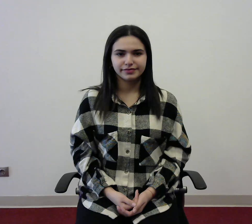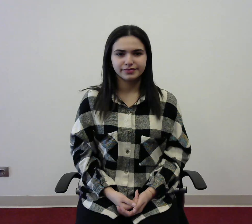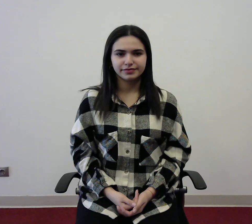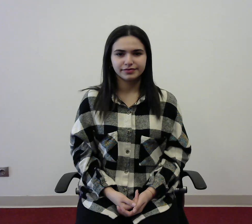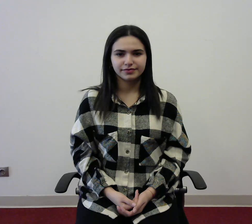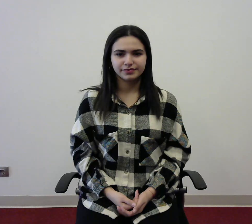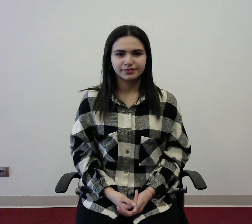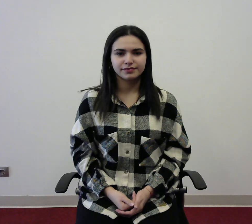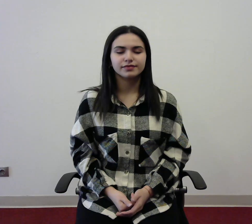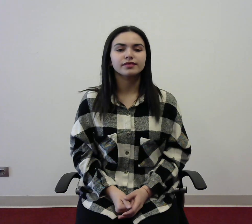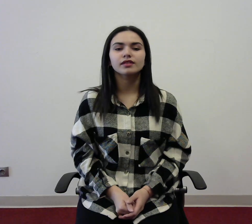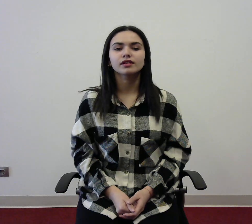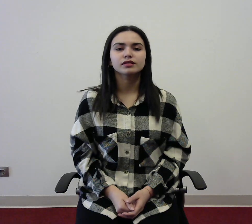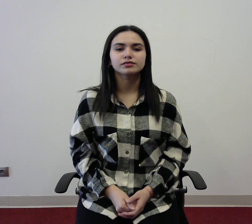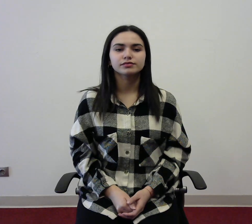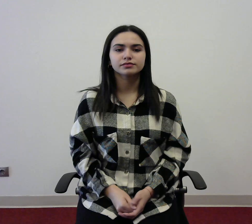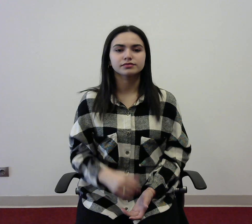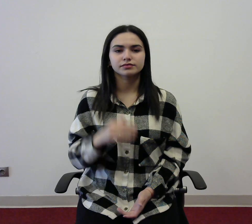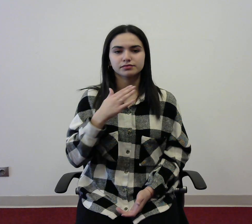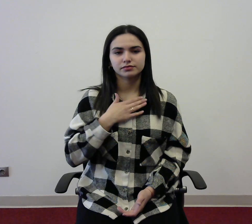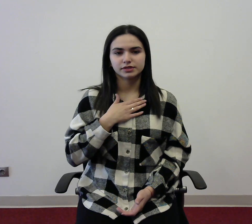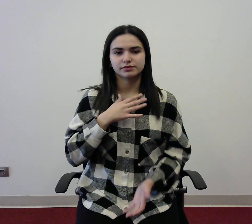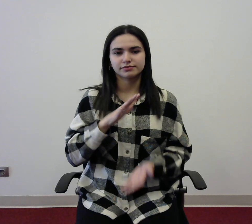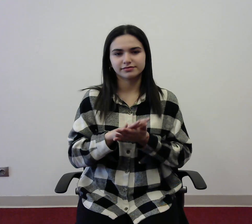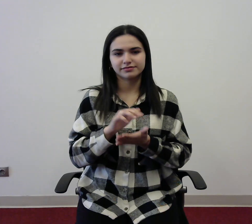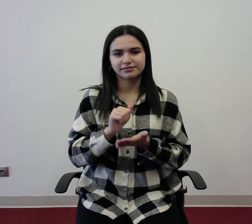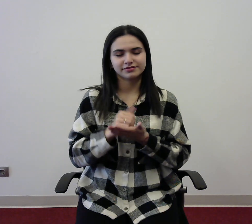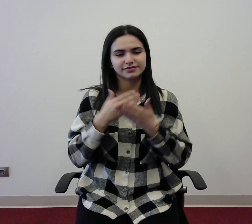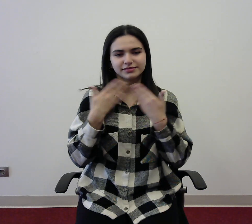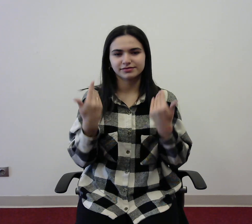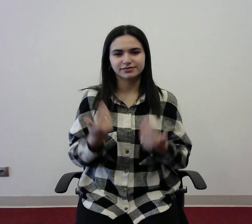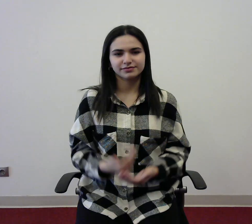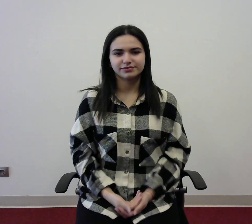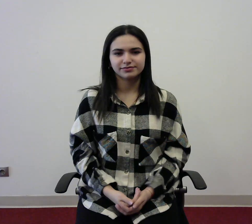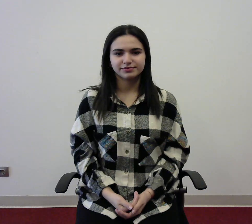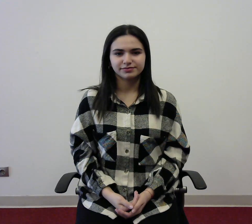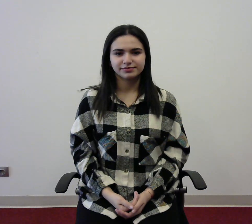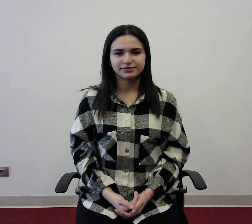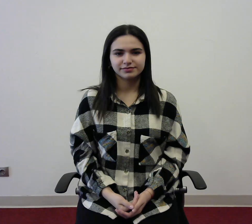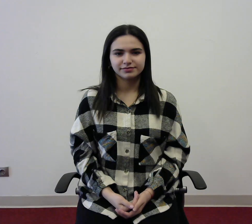Mənim ləqəbim yoxdur